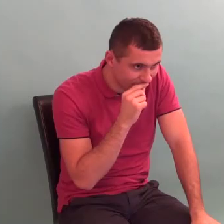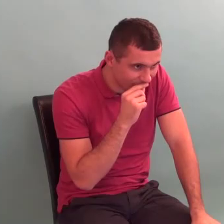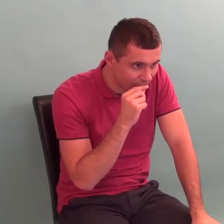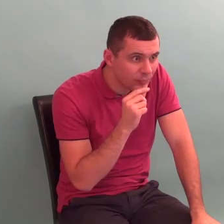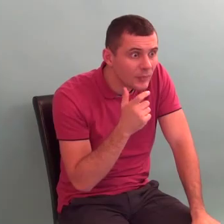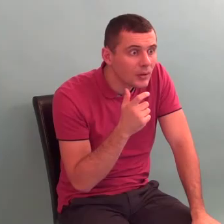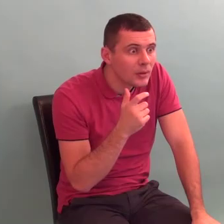Co?